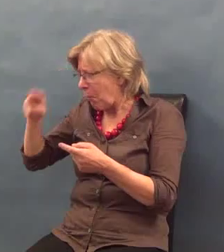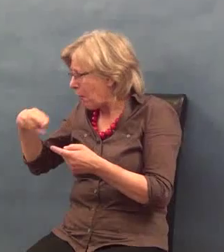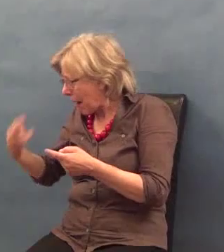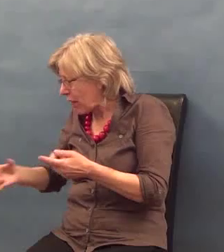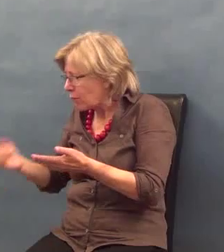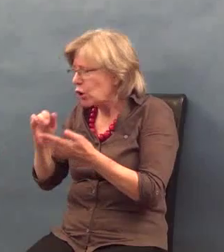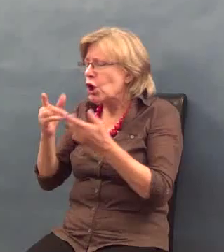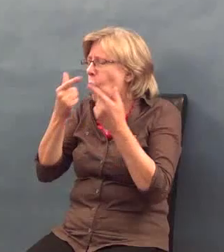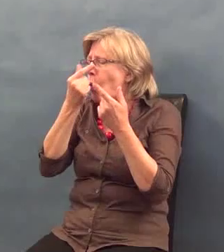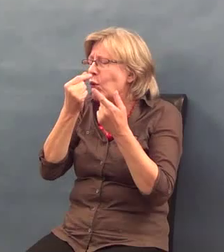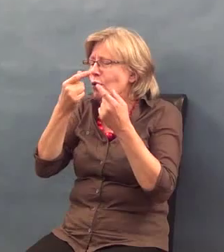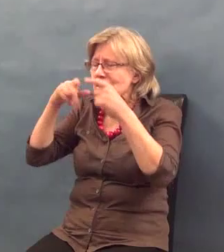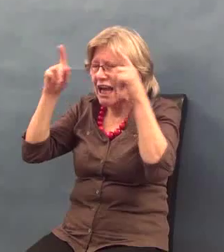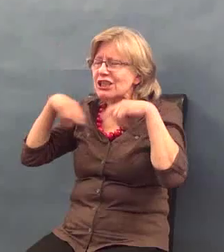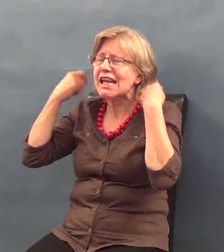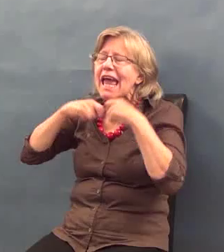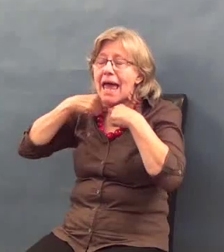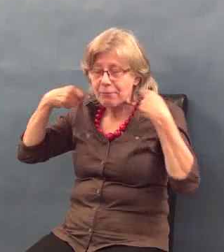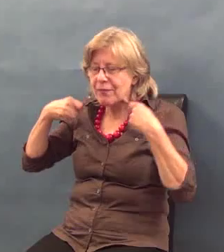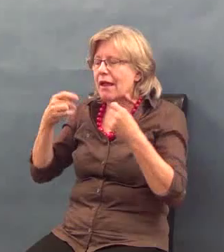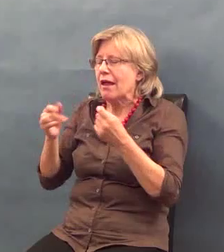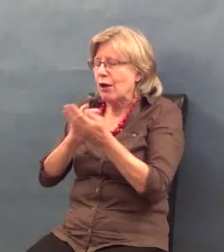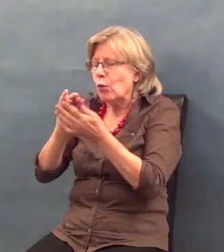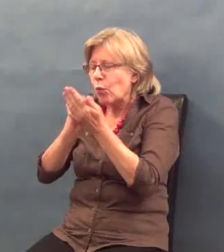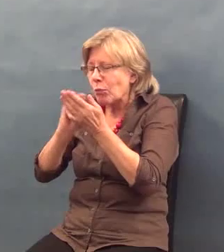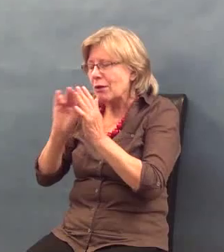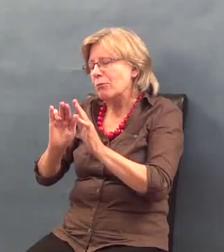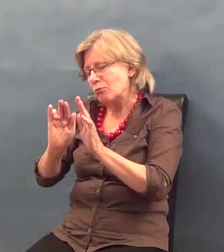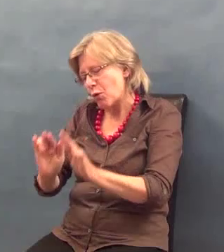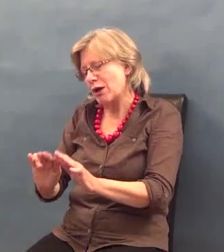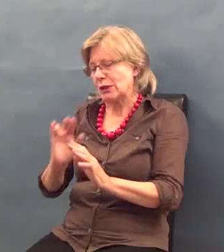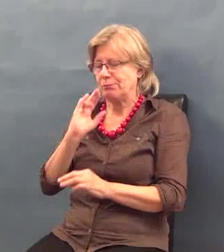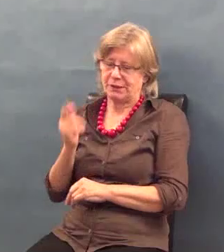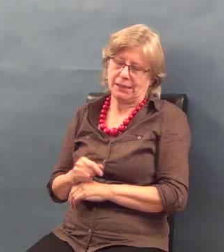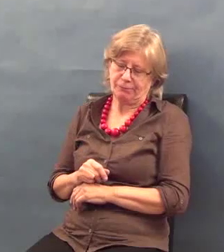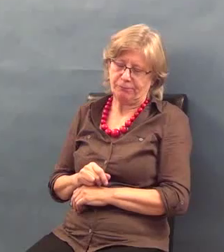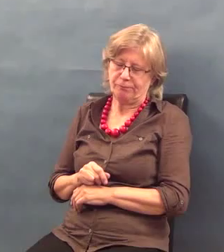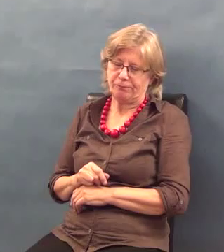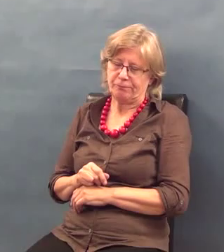Mężczyzna czyści ją swoją apaszką i odkłada na stos. Jest pięknie.